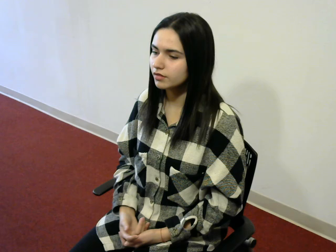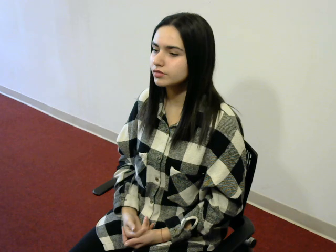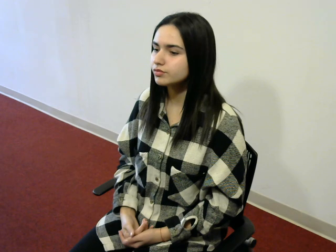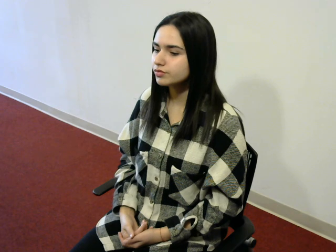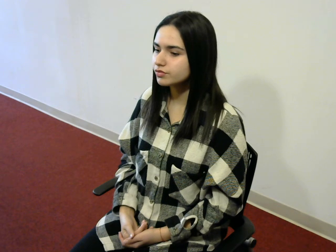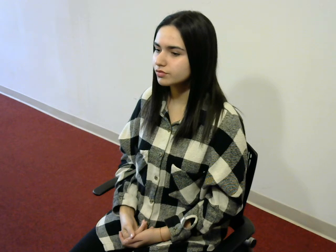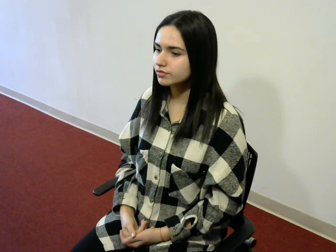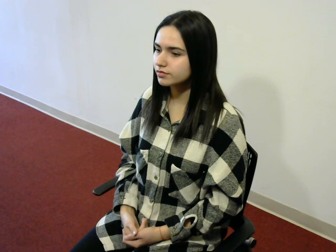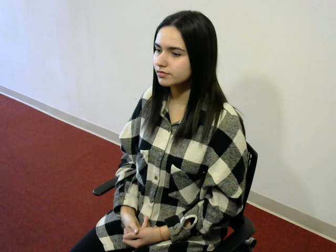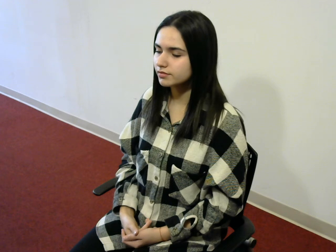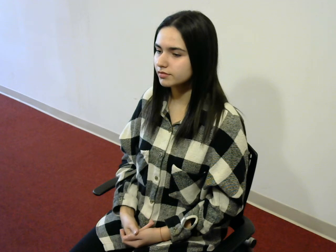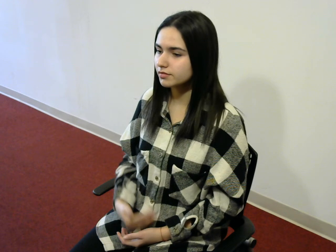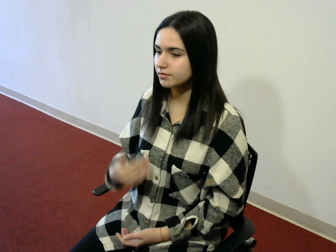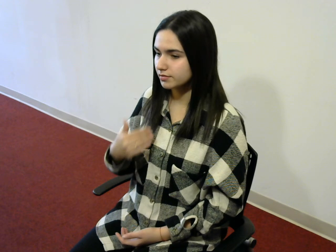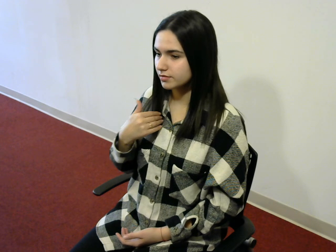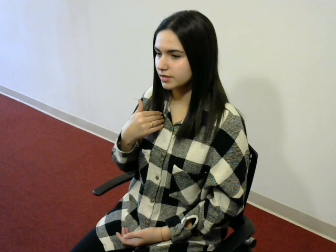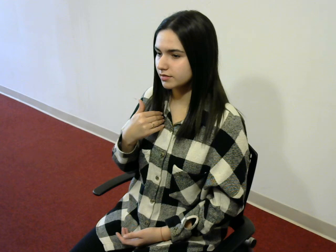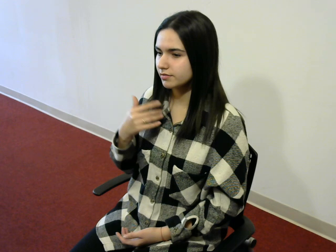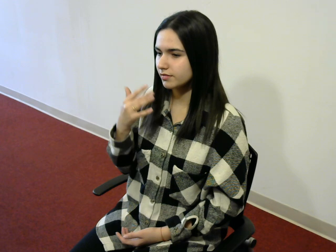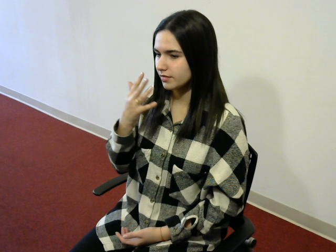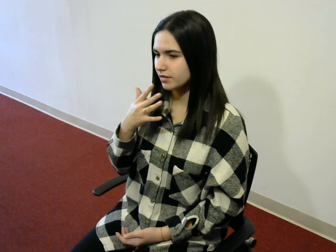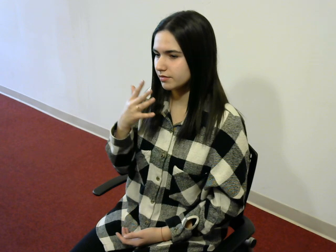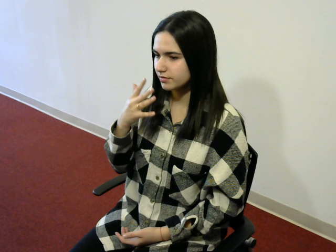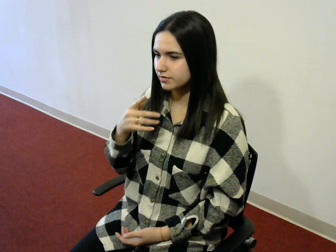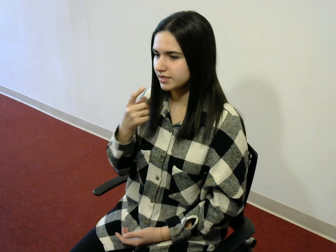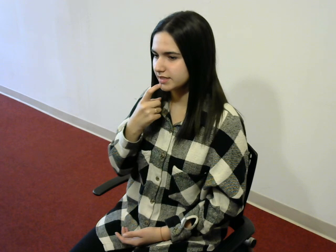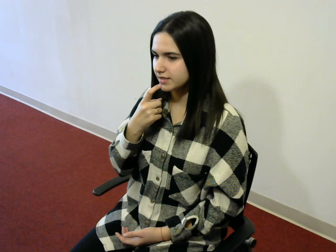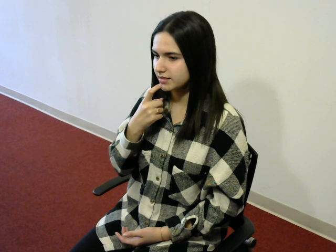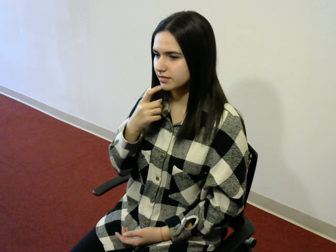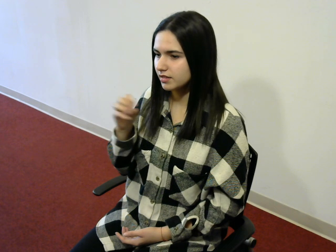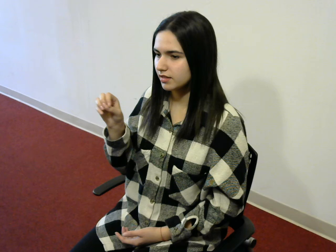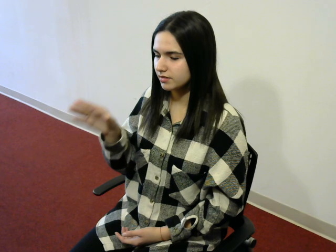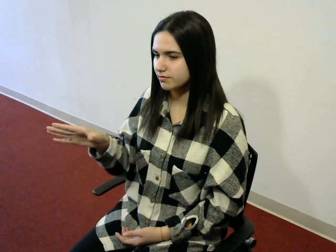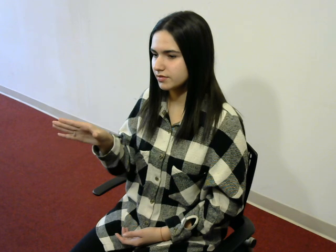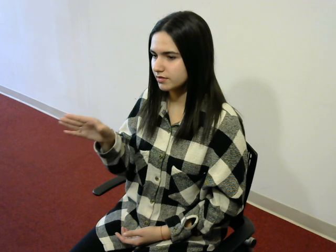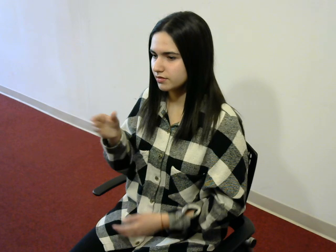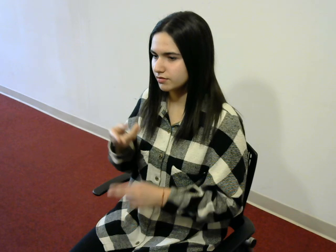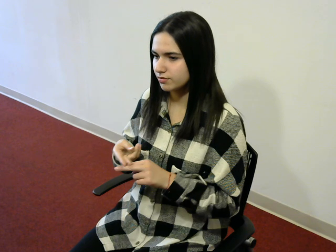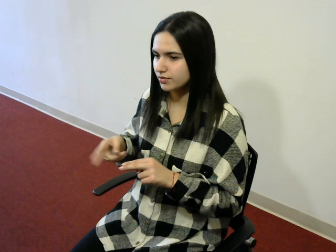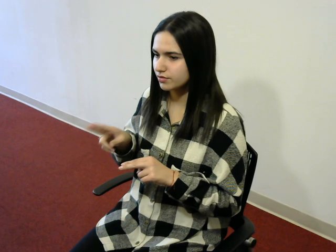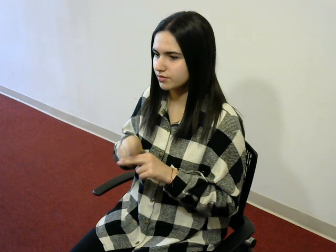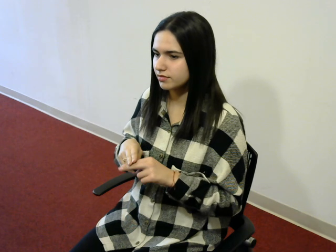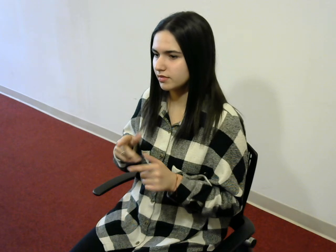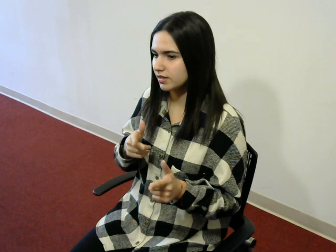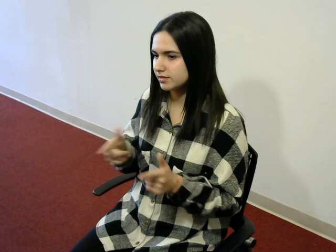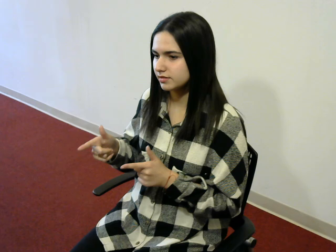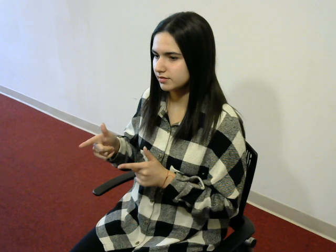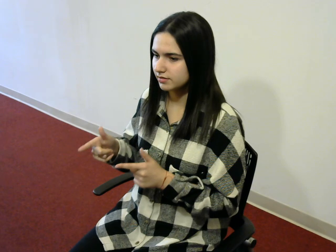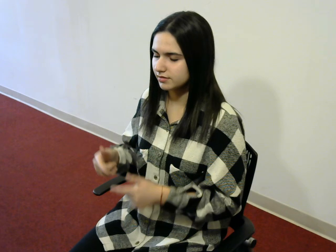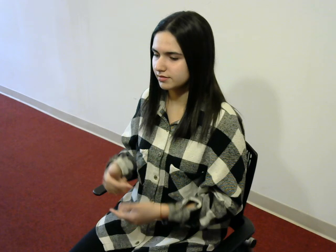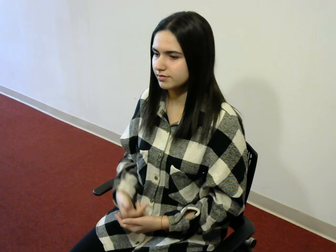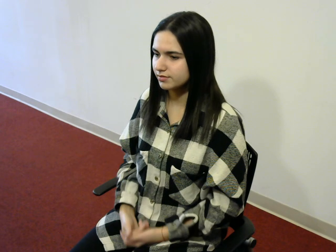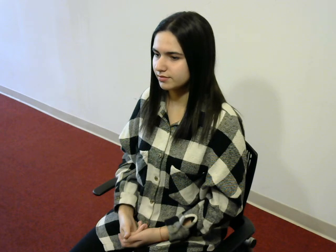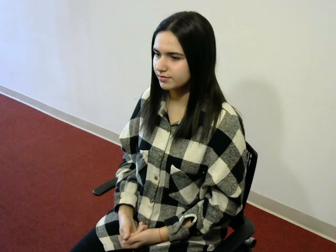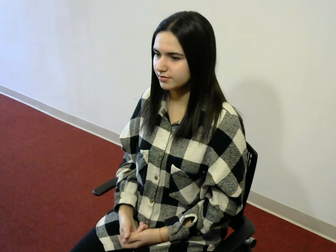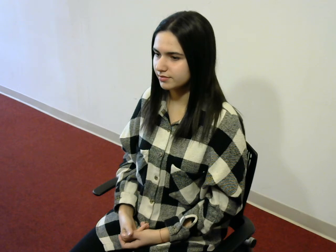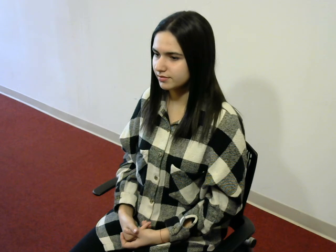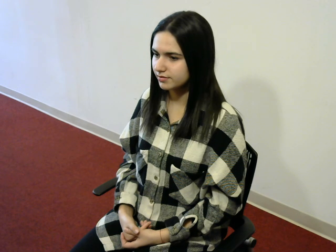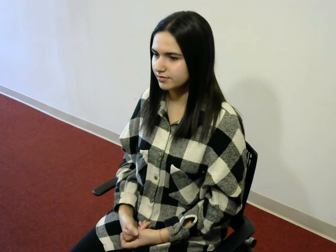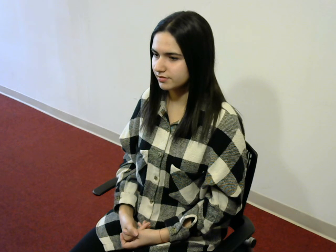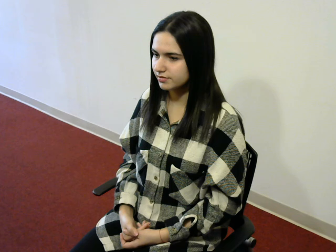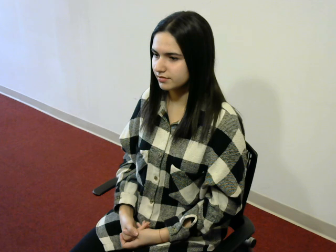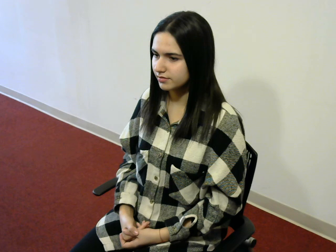Mən xarici dil diplom üçün hazırlaşıram